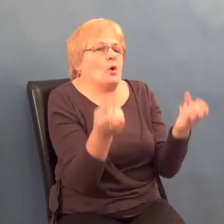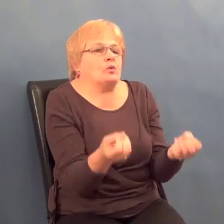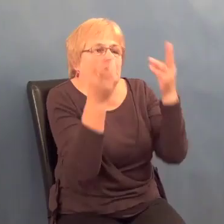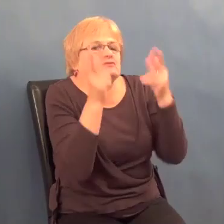Duch.